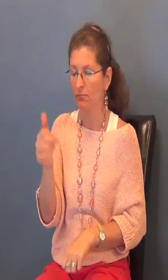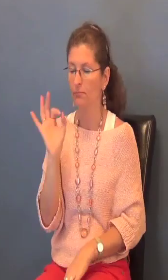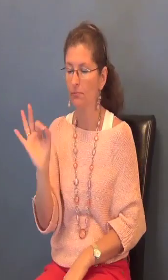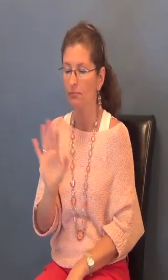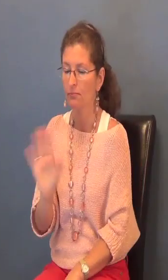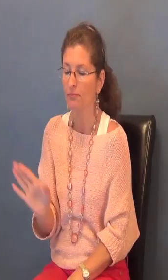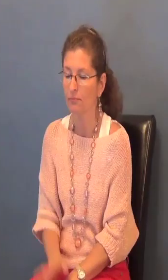Okej, dobrze.